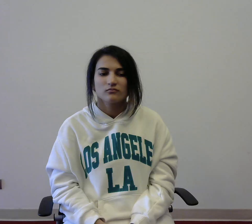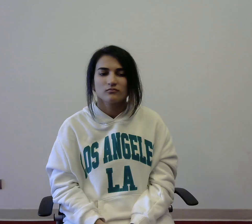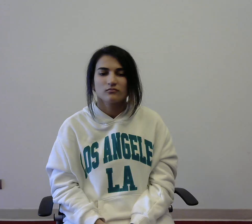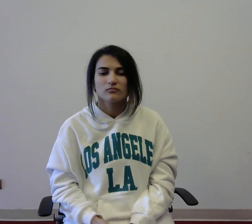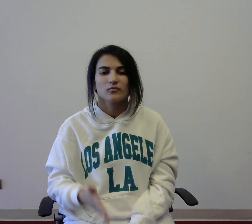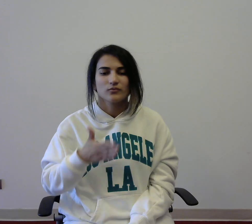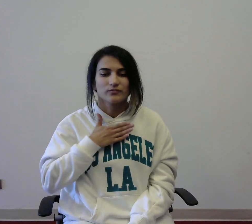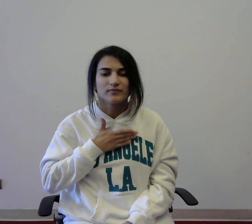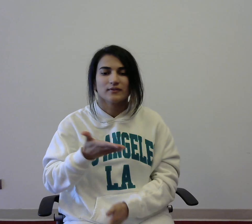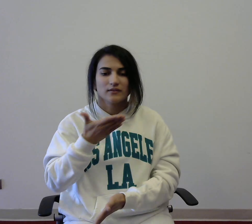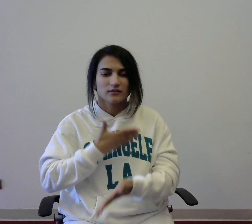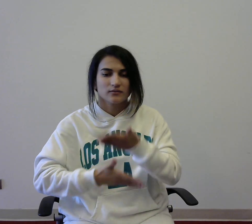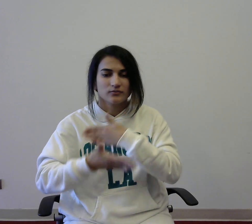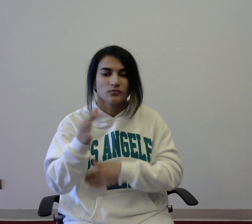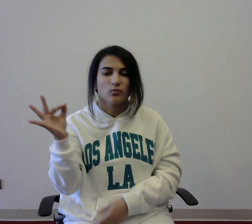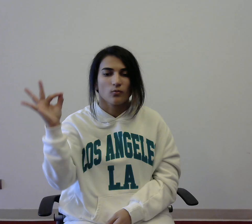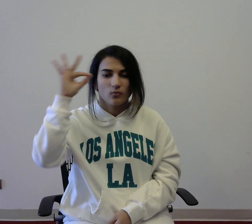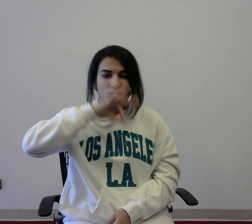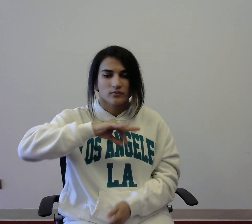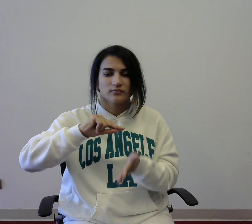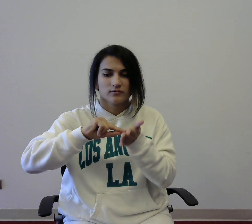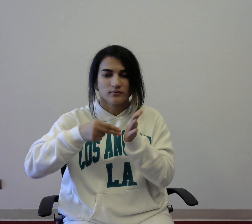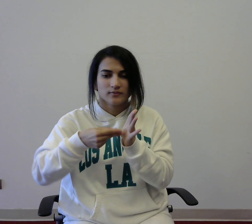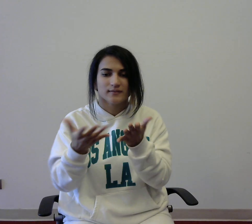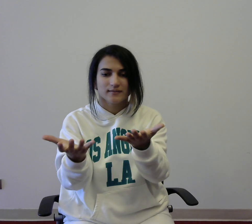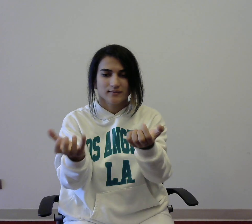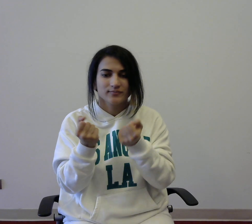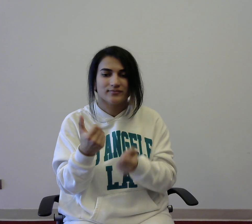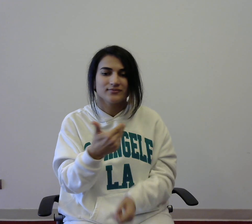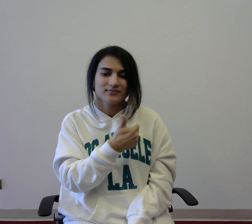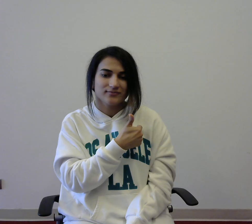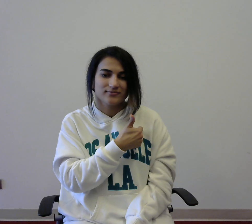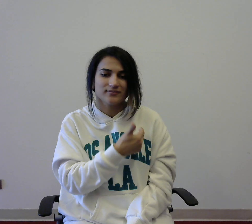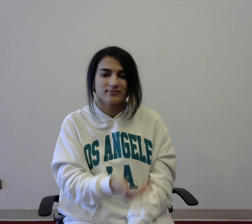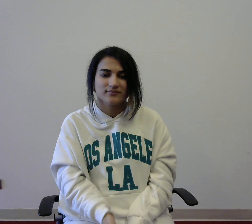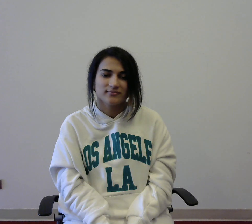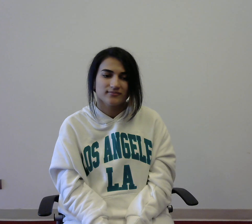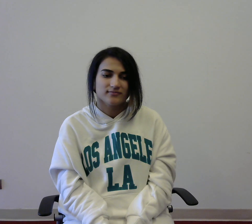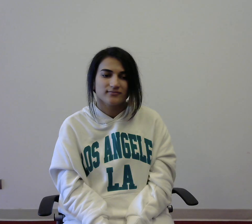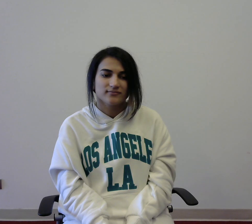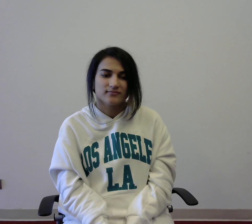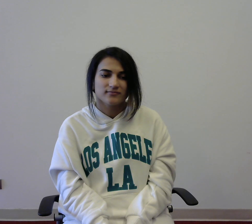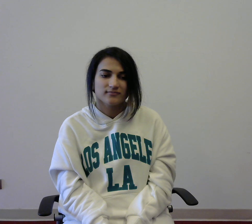Mən əlillik haqqında arayış almaq istəyirəm